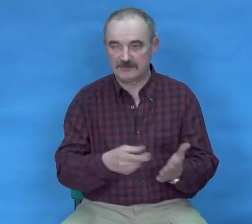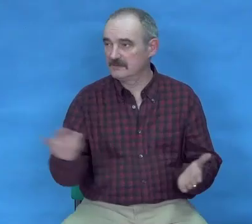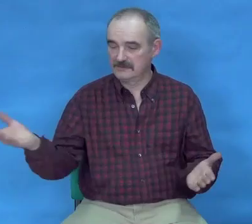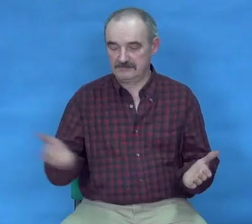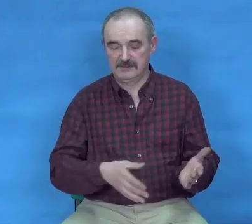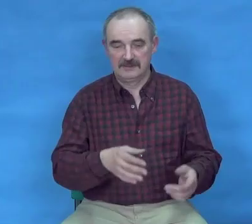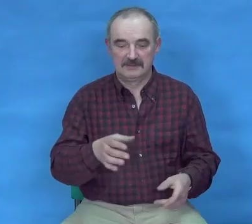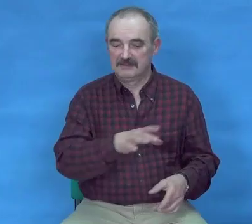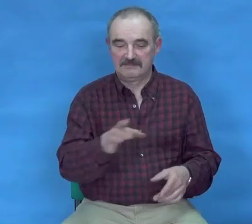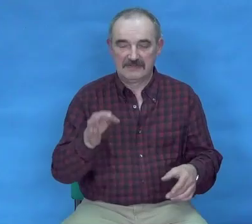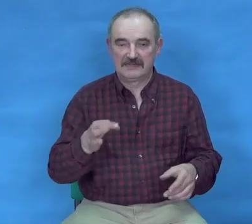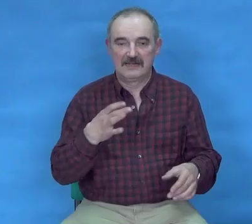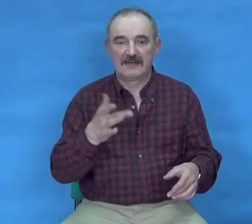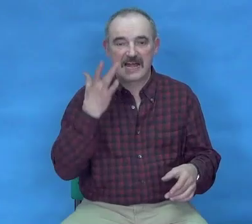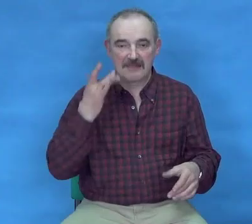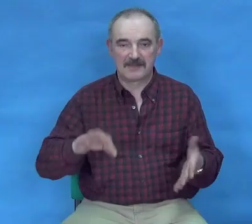Przynoszą specjalną zupę krem.